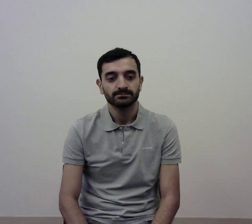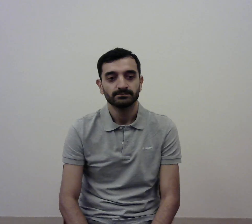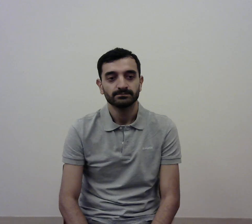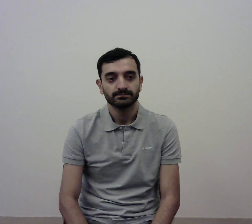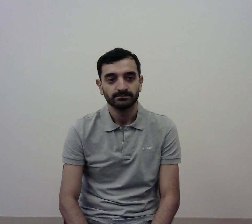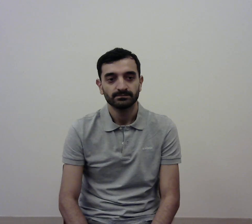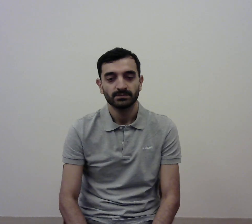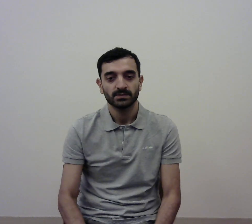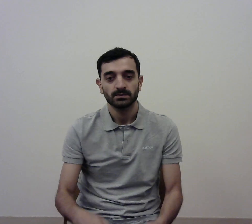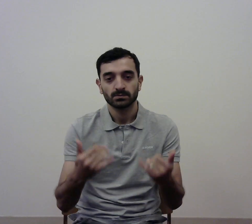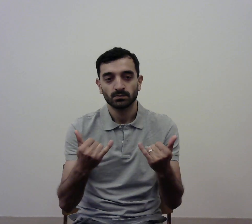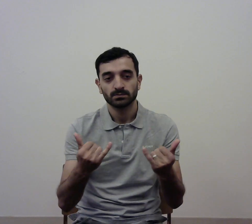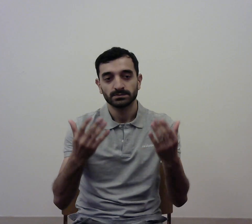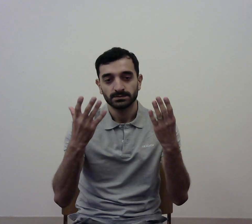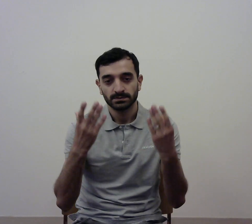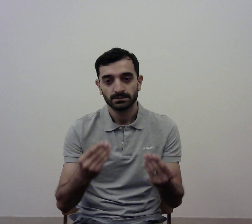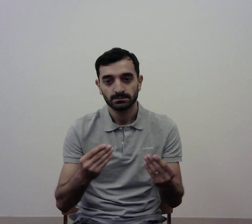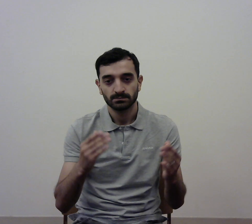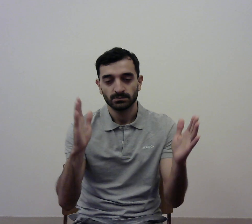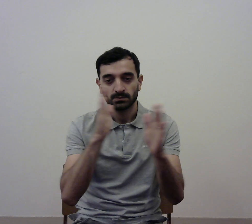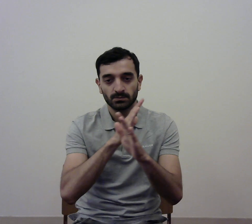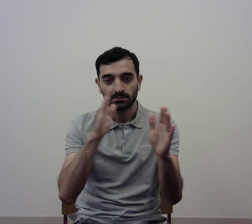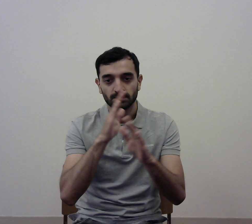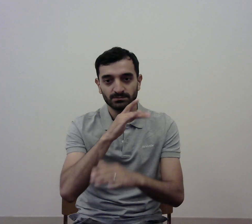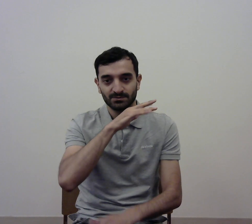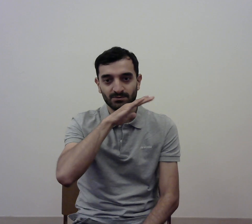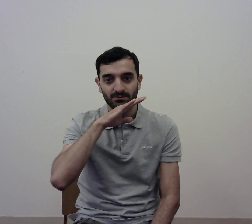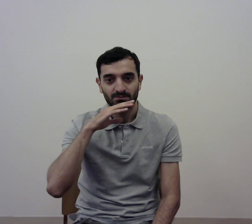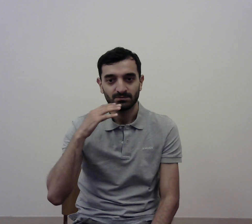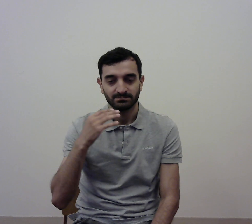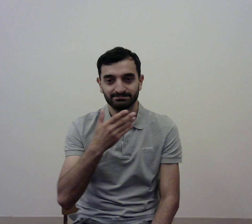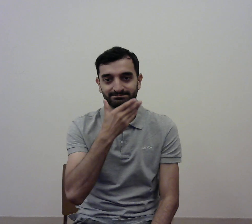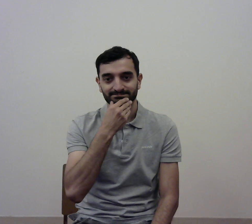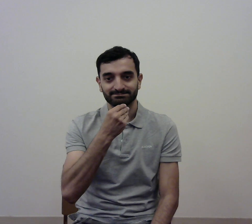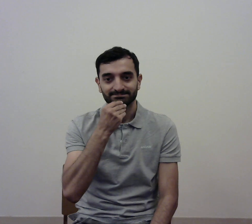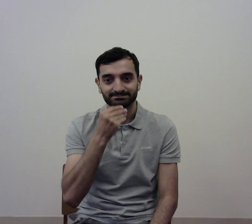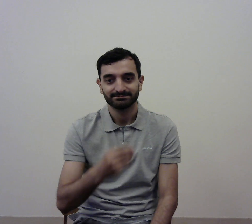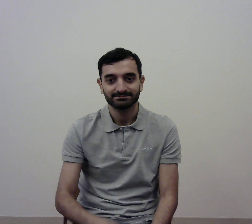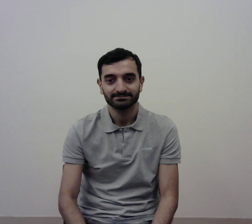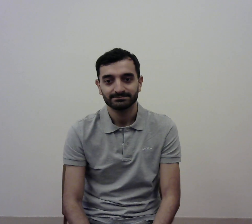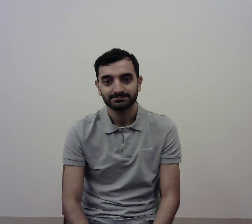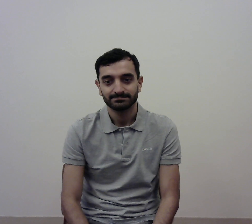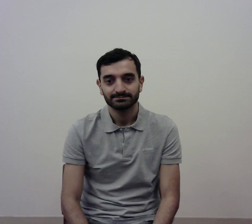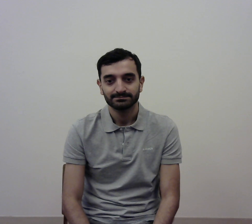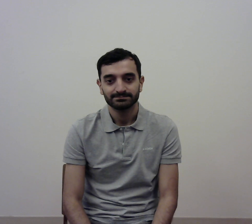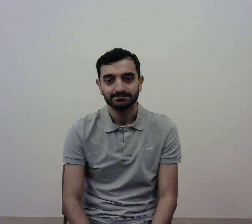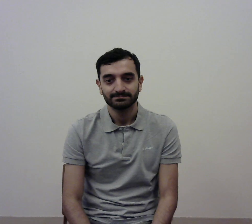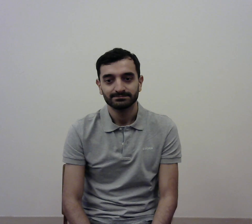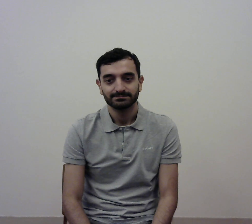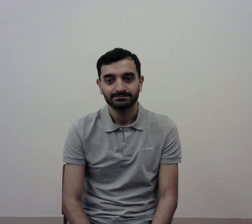Bu gün hava çox gözəldir